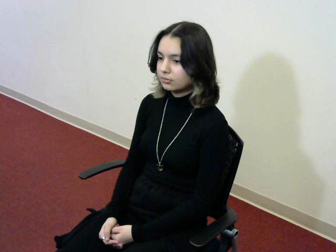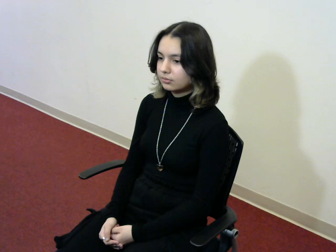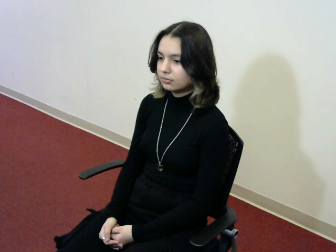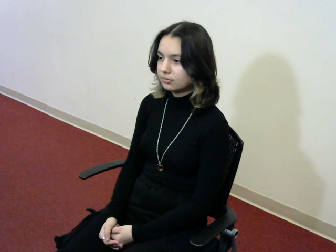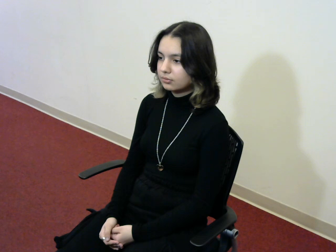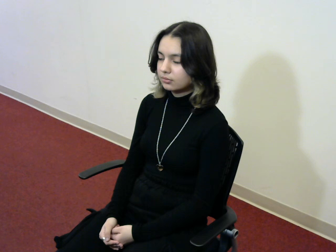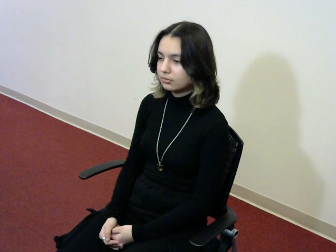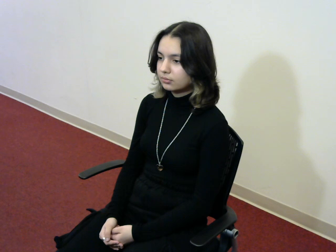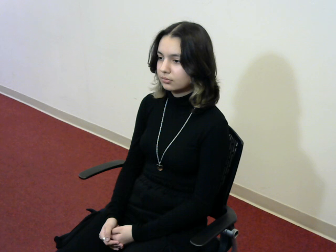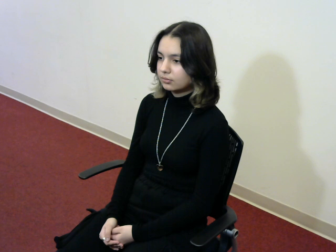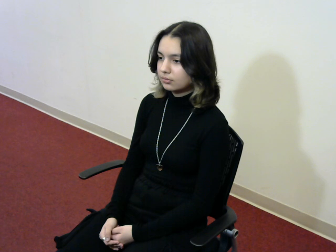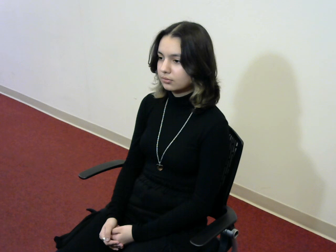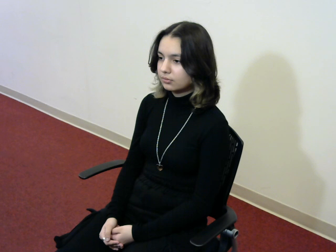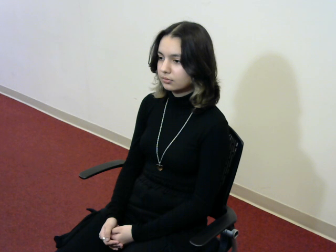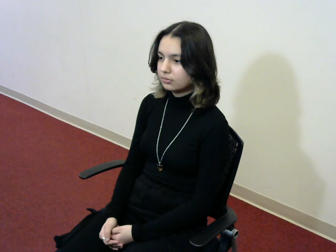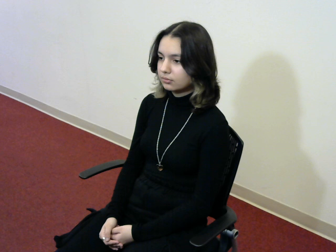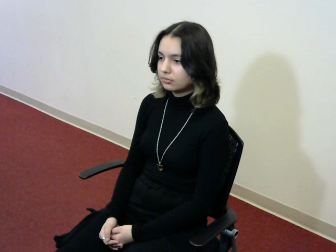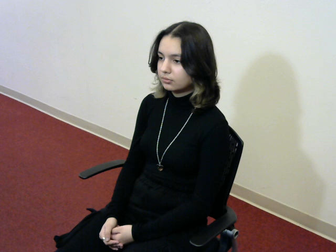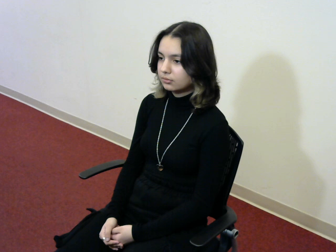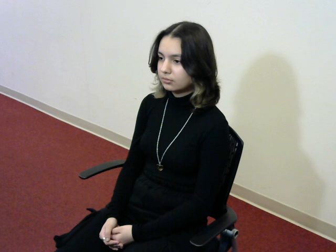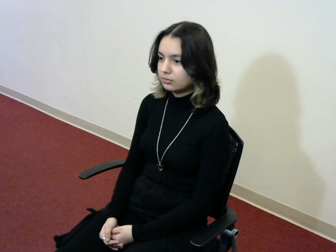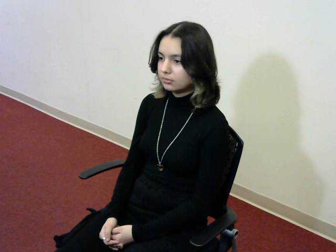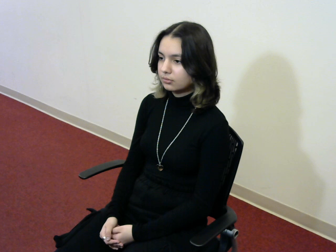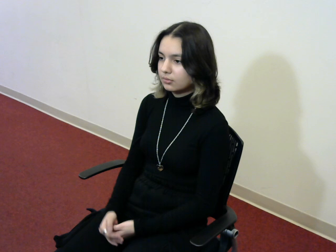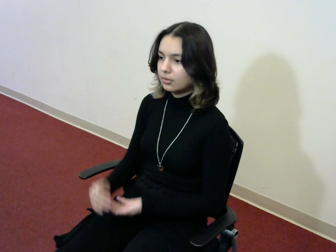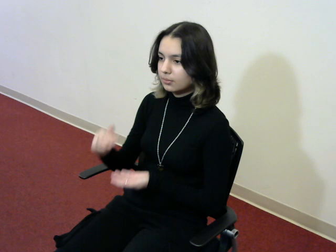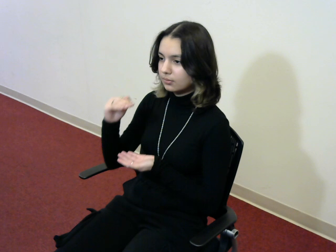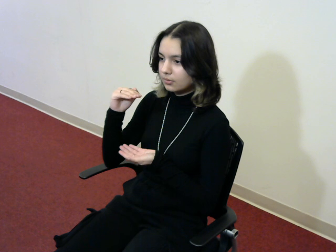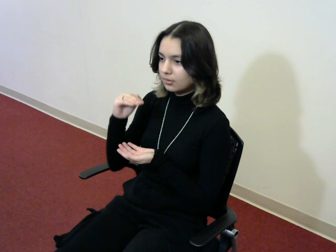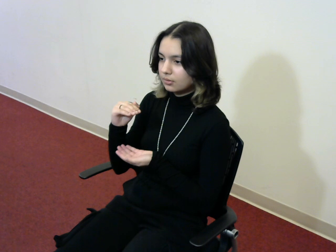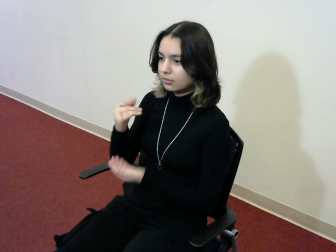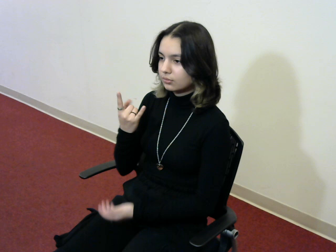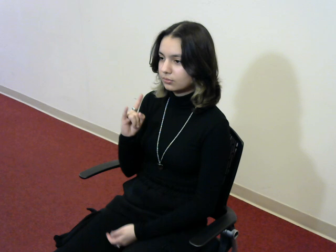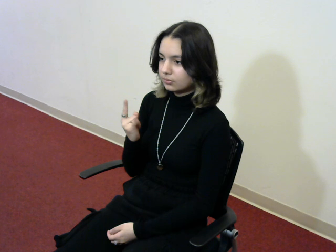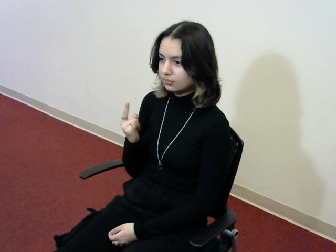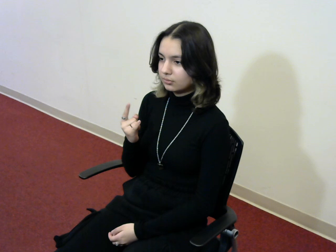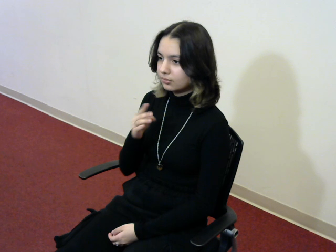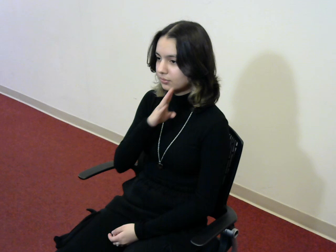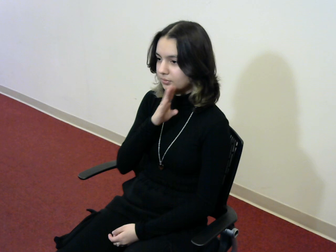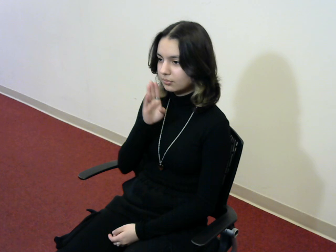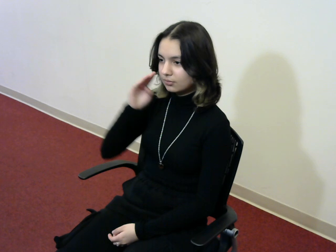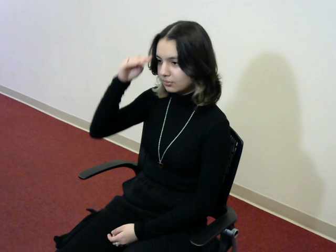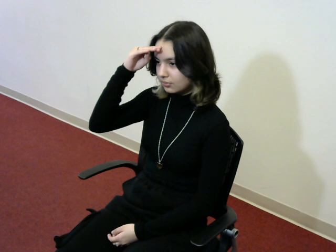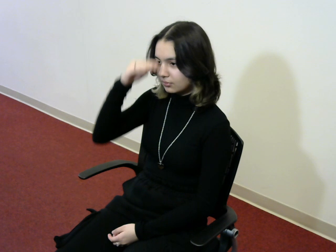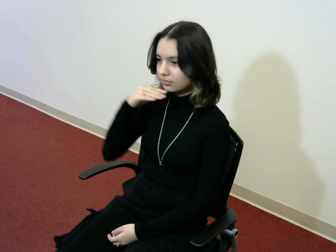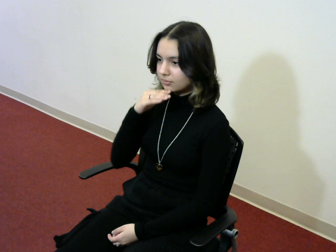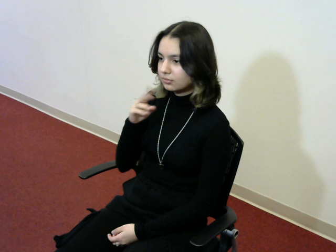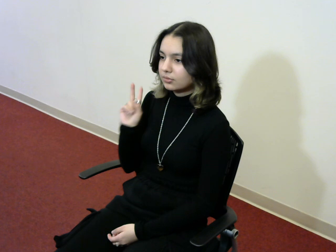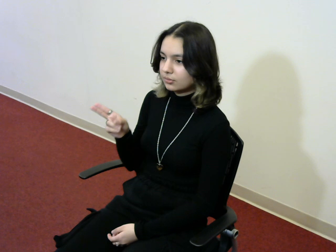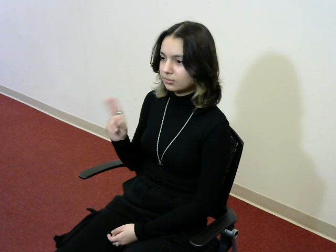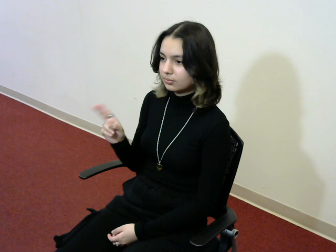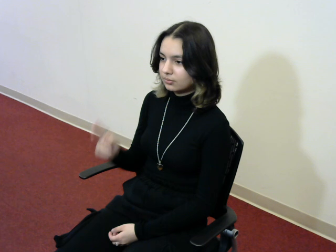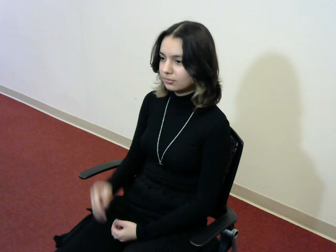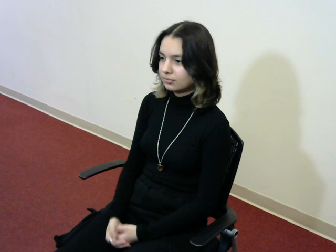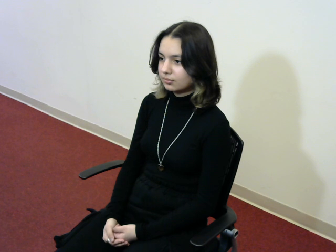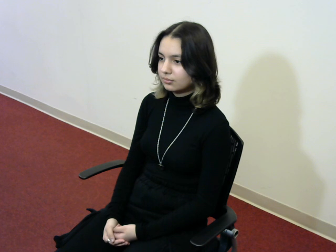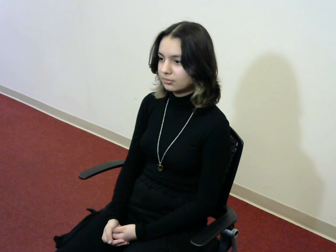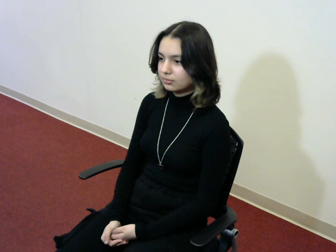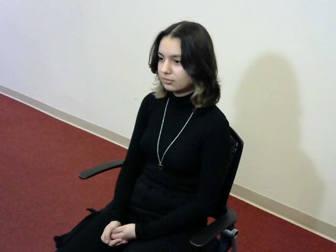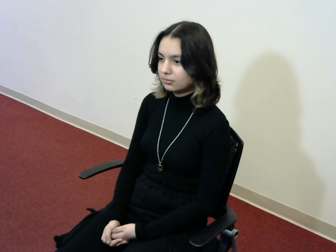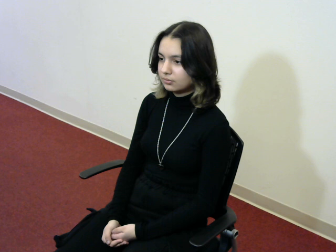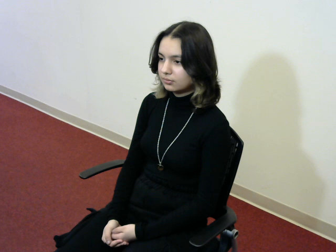Körpə uşağın valideyni kimdir?